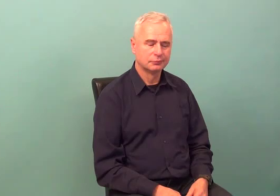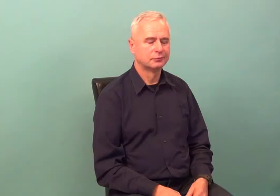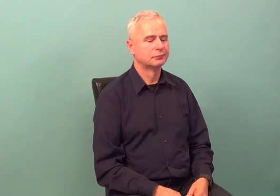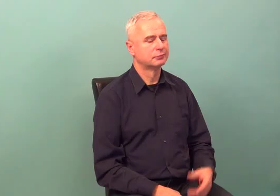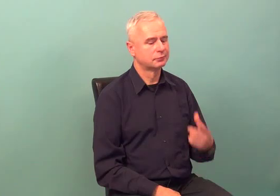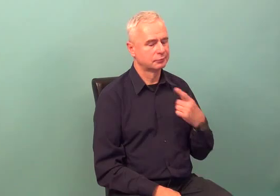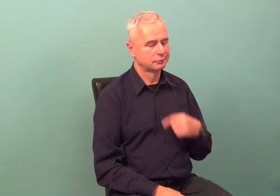Aha.